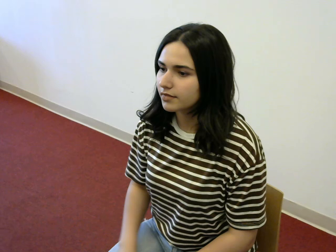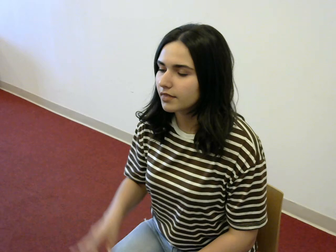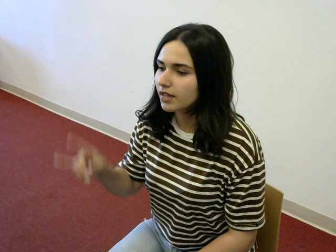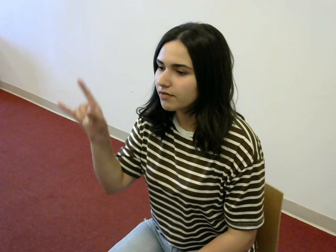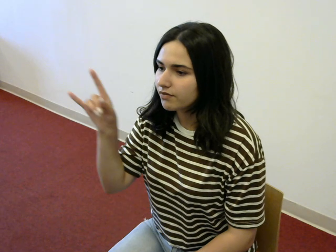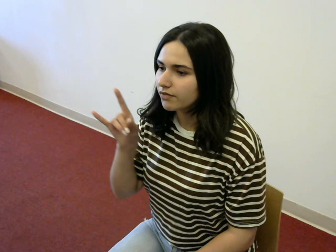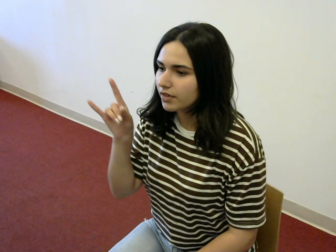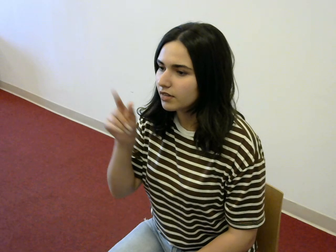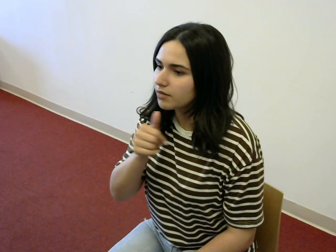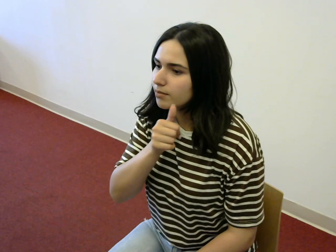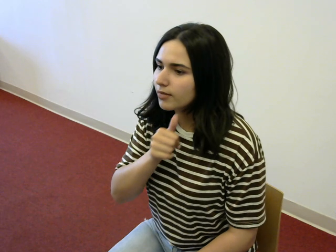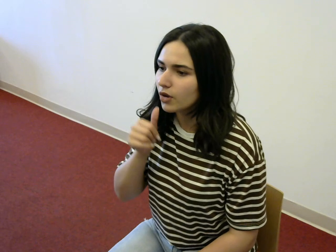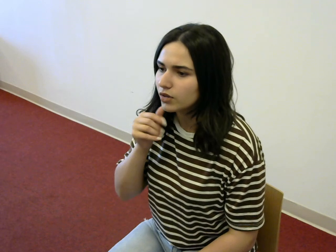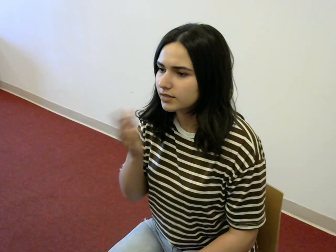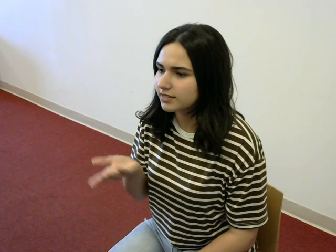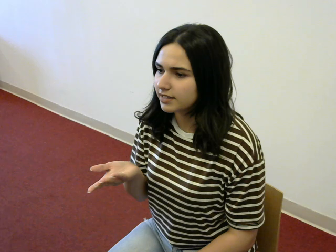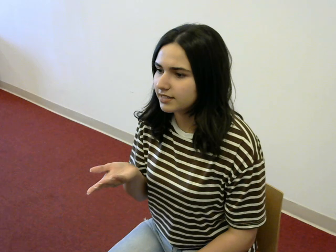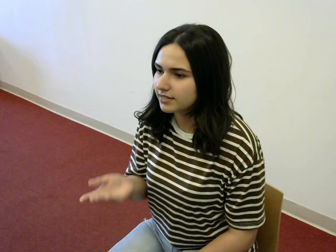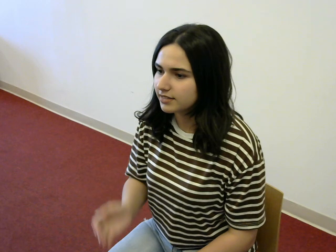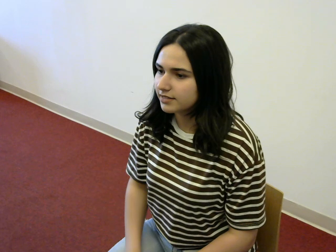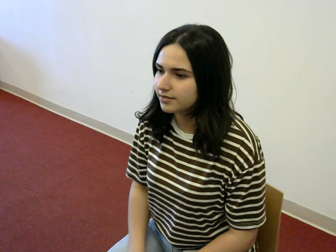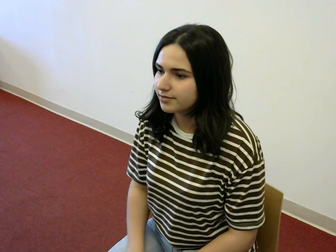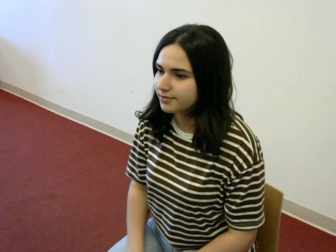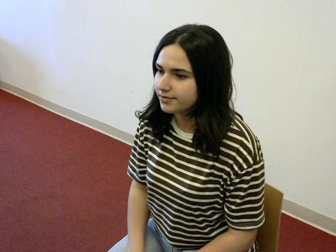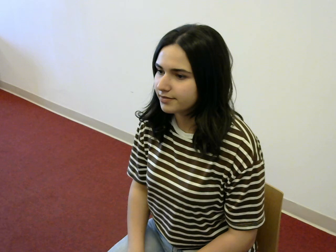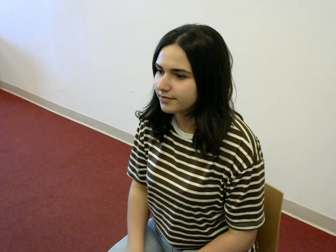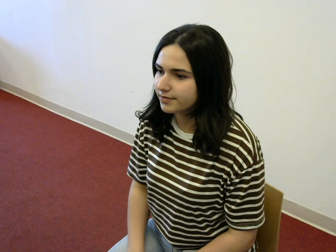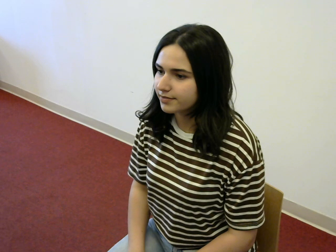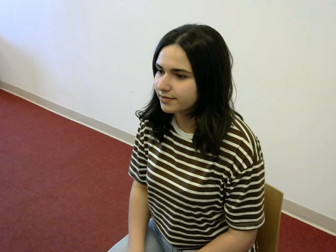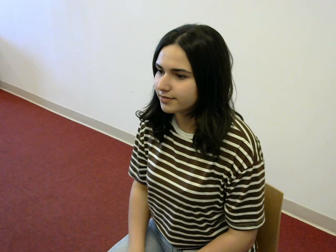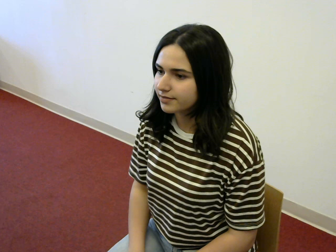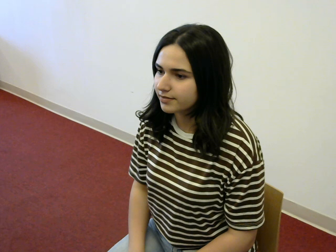WiFi-ın parolu nədir?